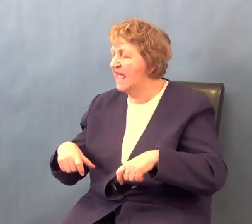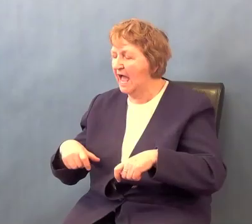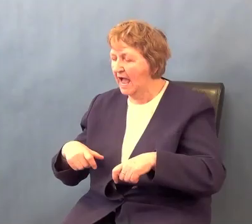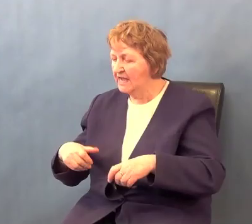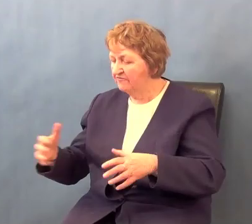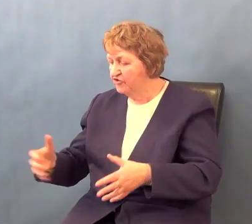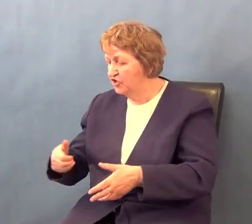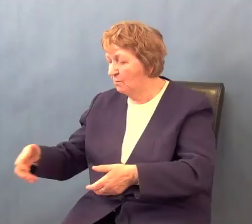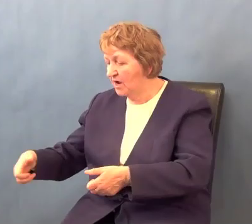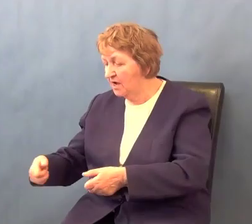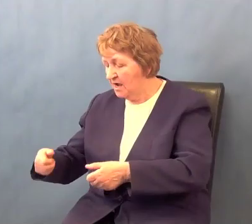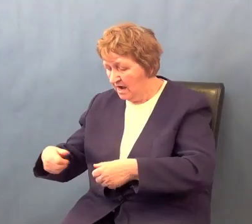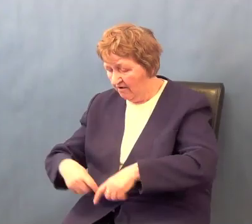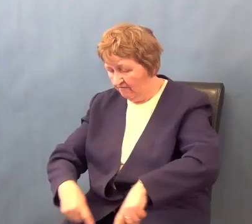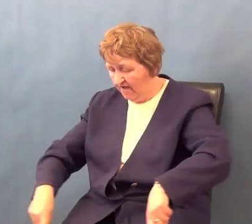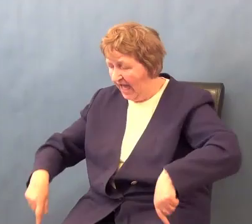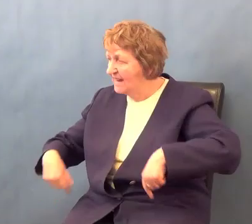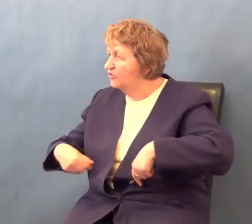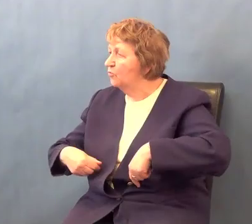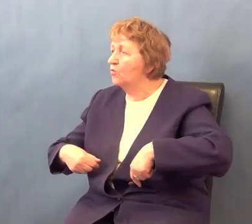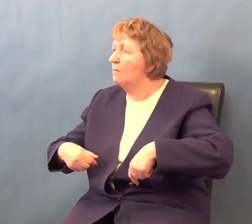Wziął fartuch.